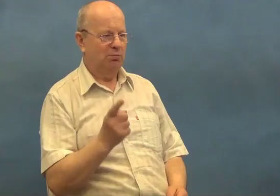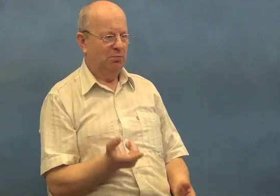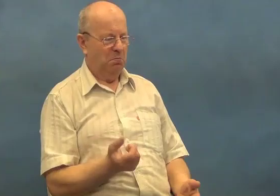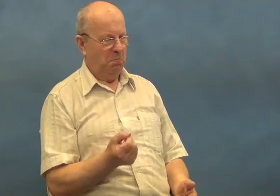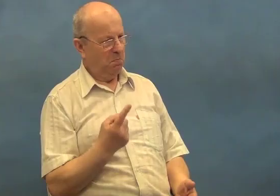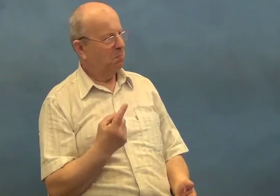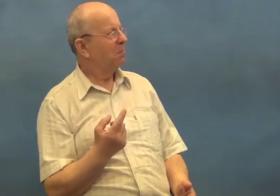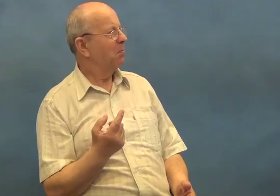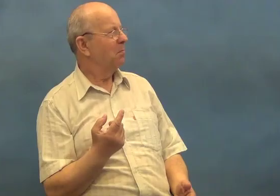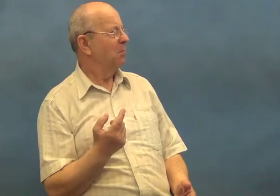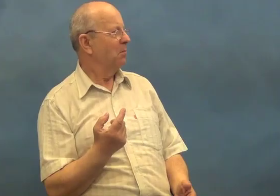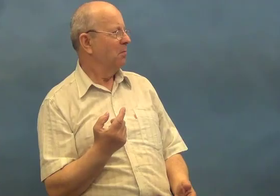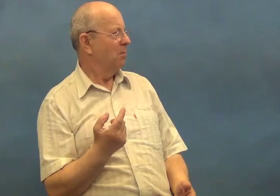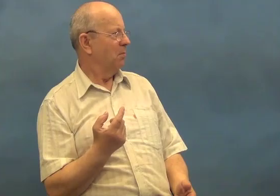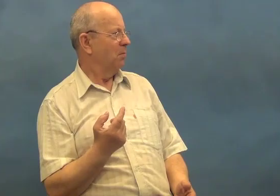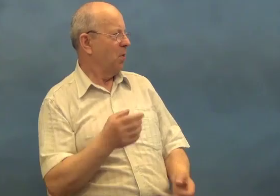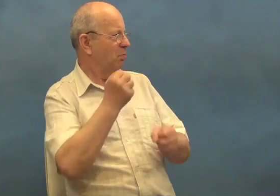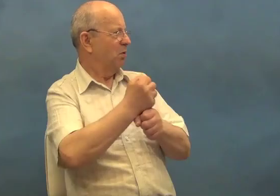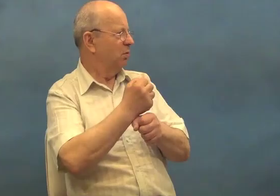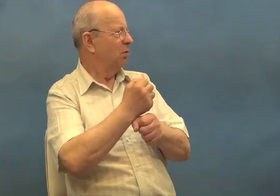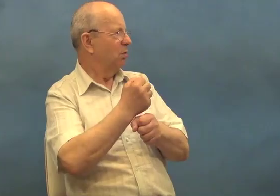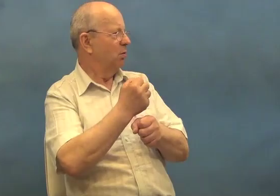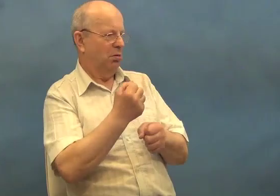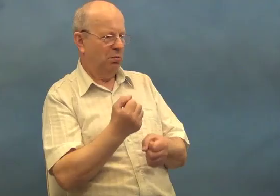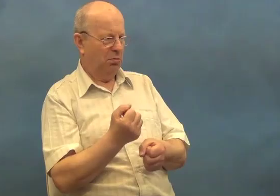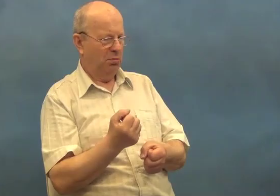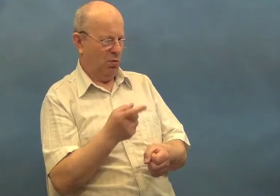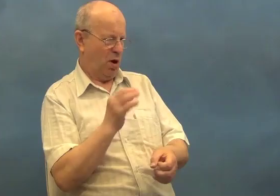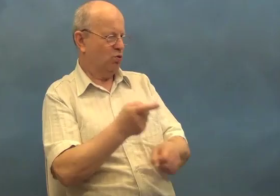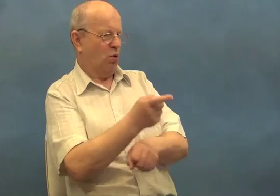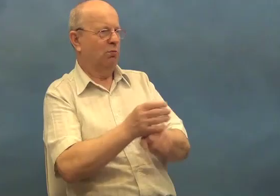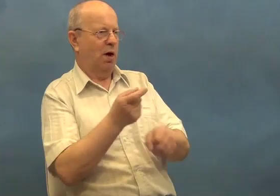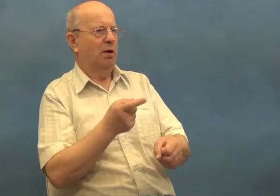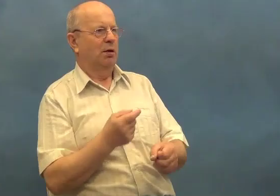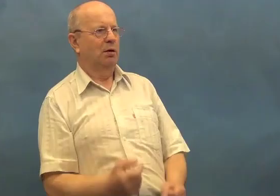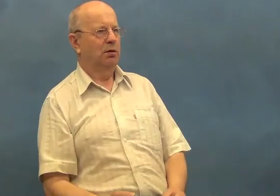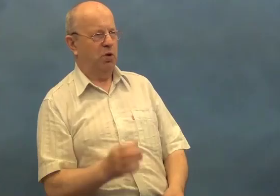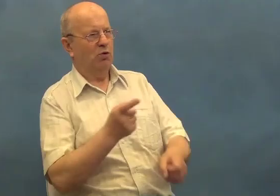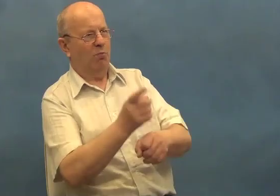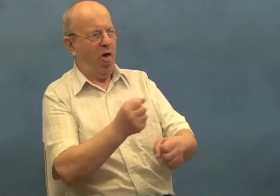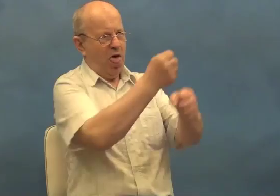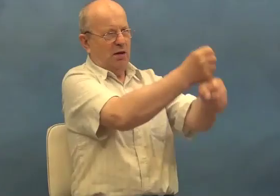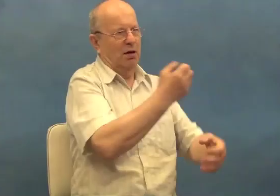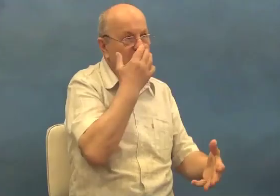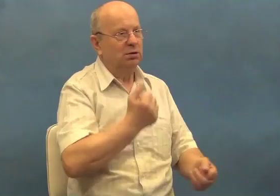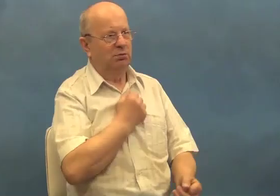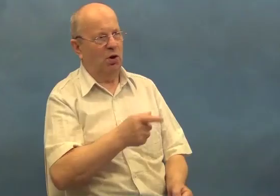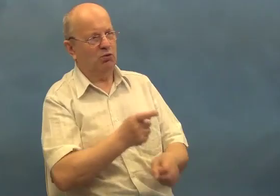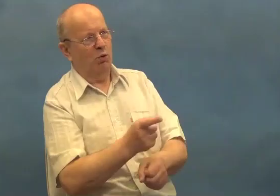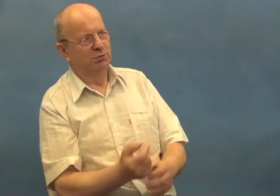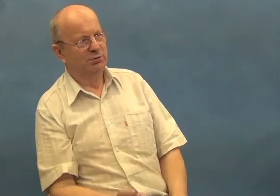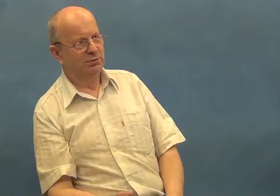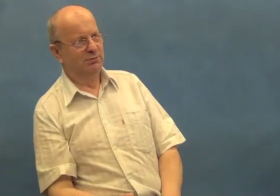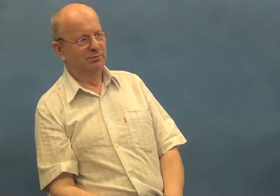Ten zakaz jest dla mnie dziwny, wygląda na to, że dokuczają z tym przestawianiem prysznica.